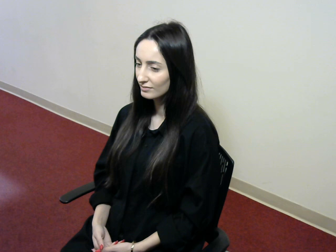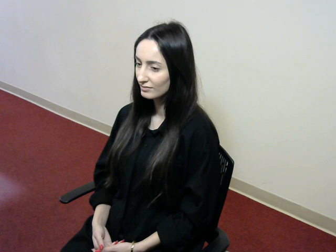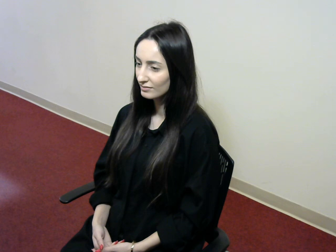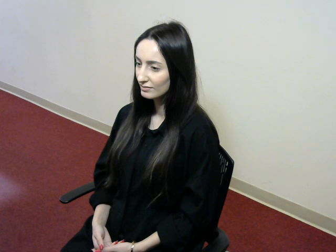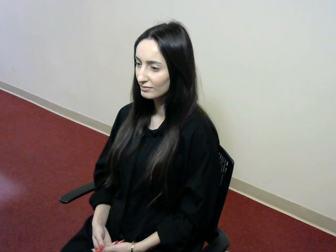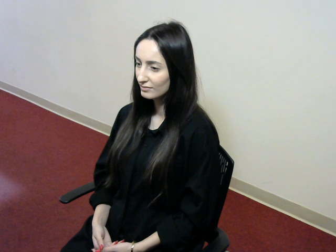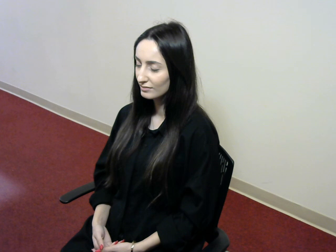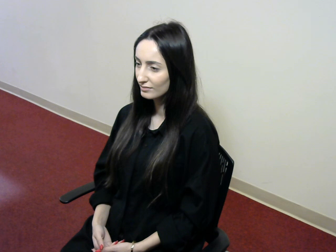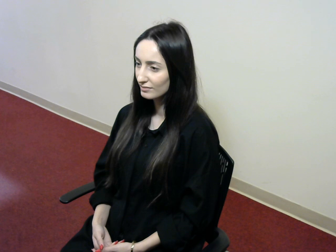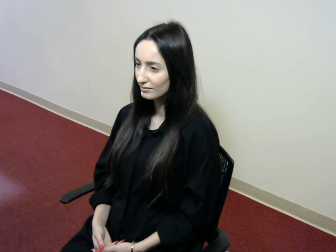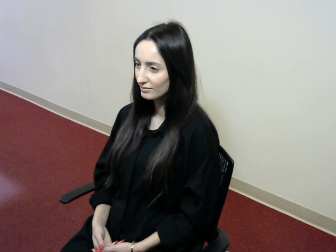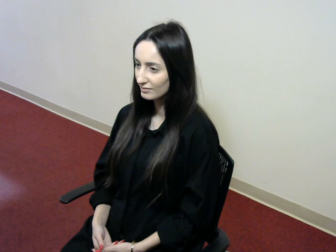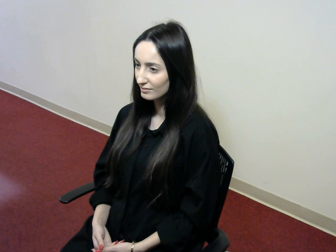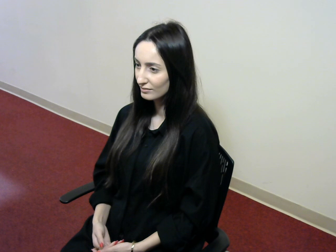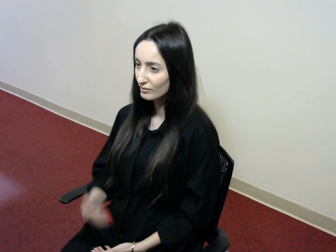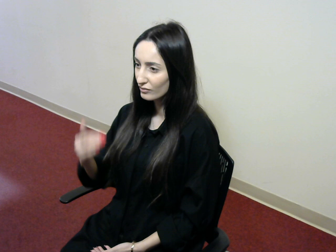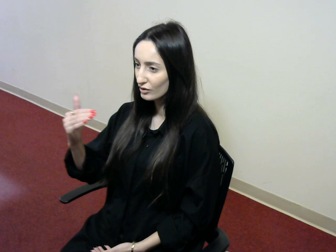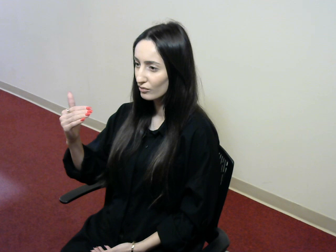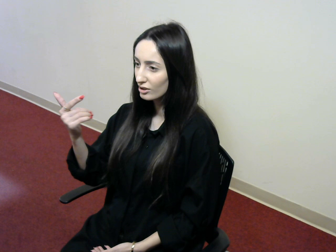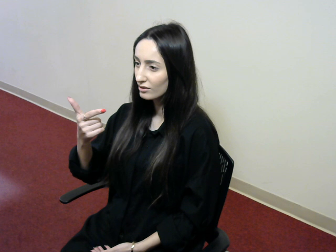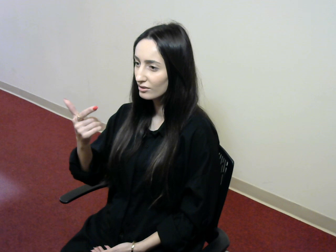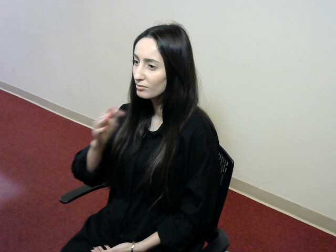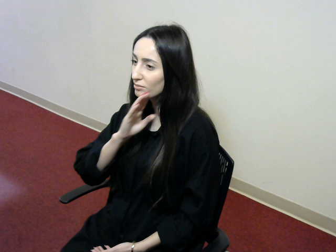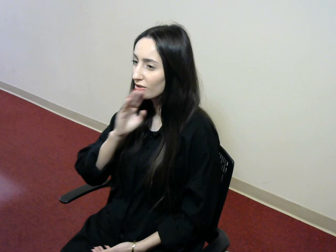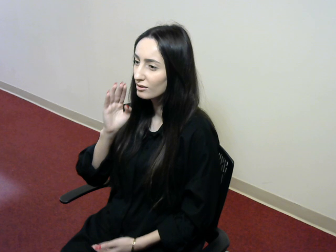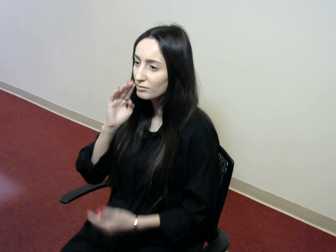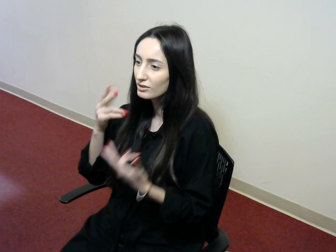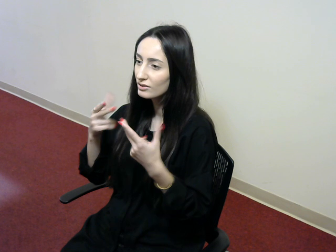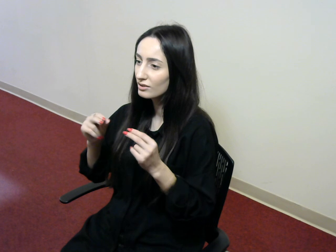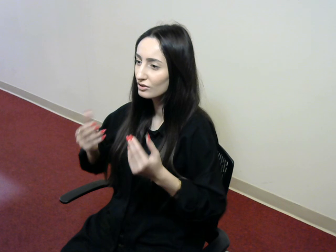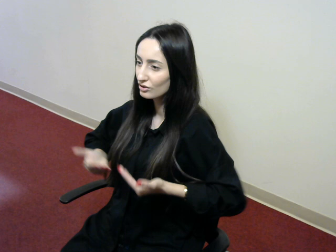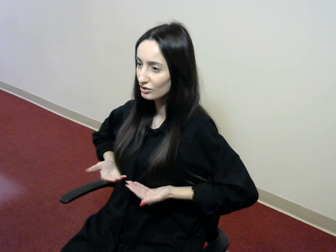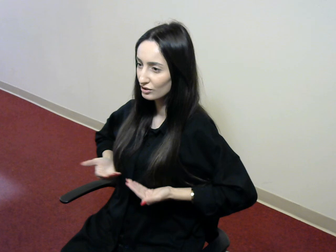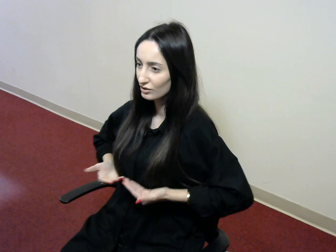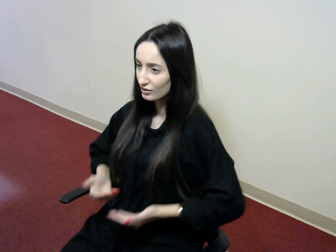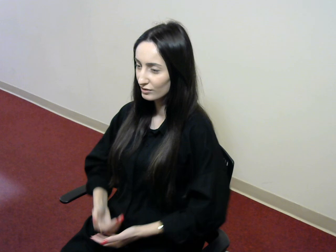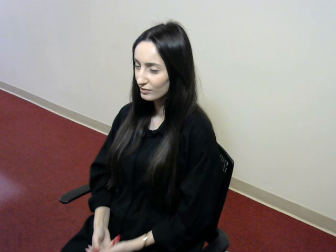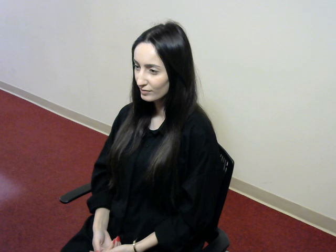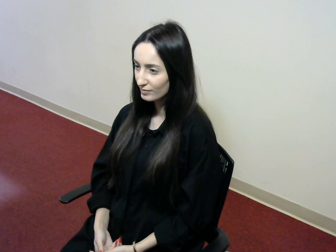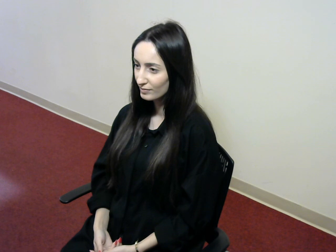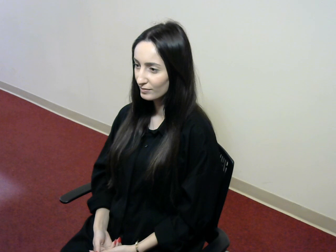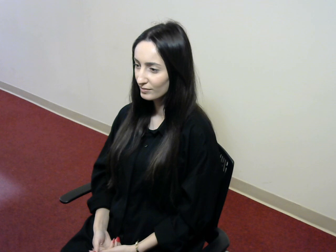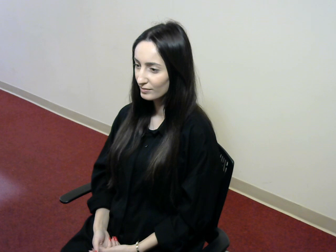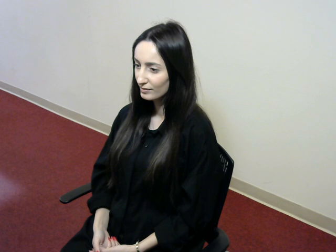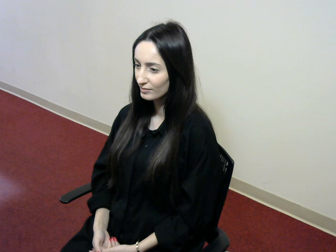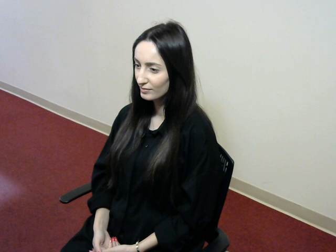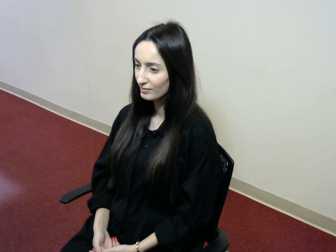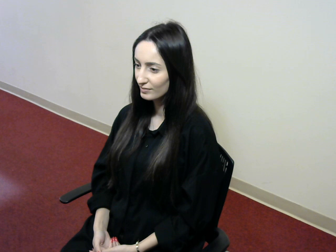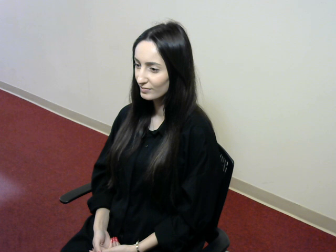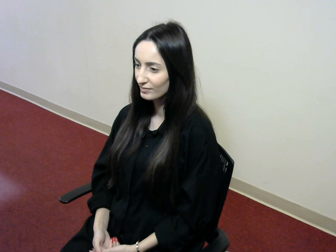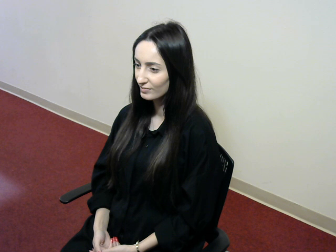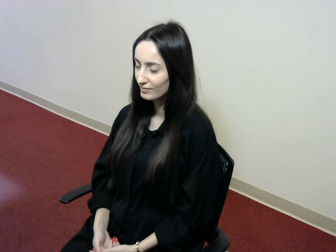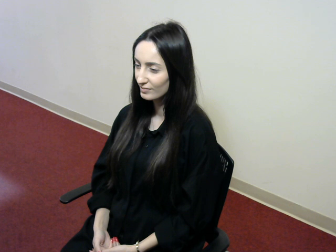Sənin qayınanan harda yaşayır?